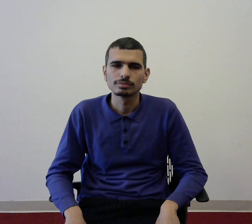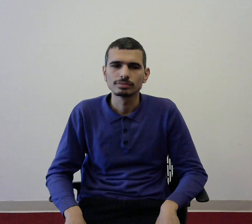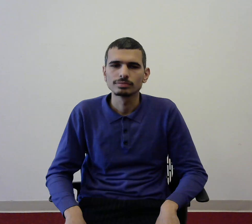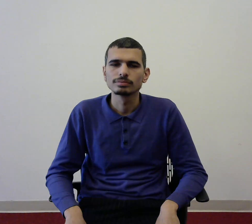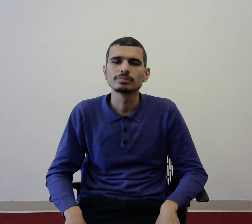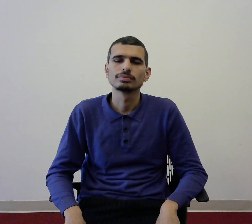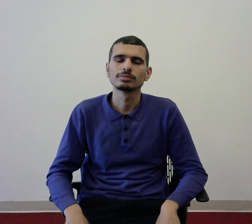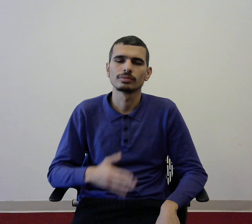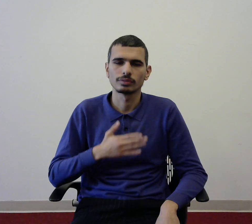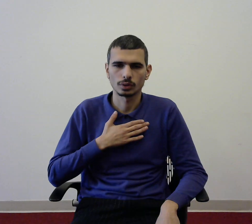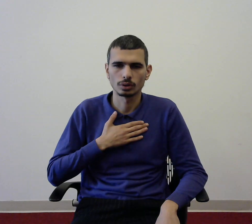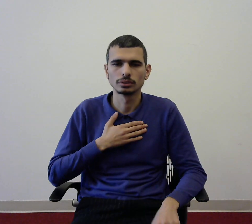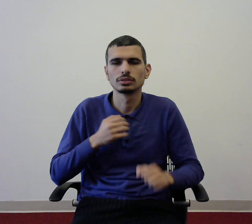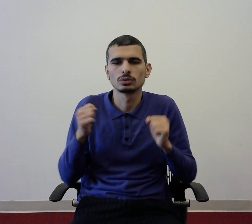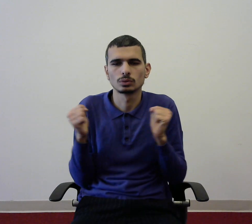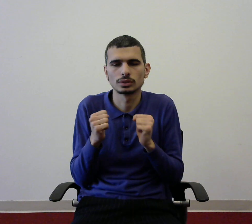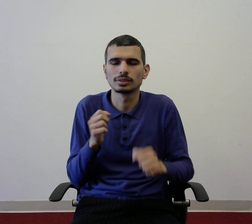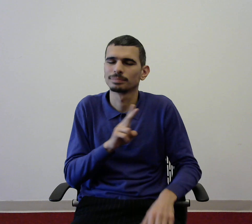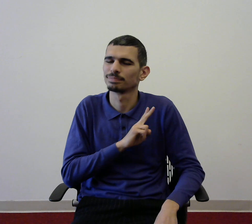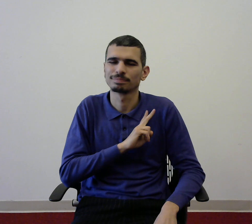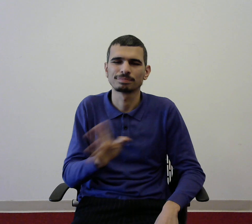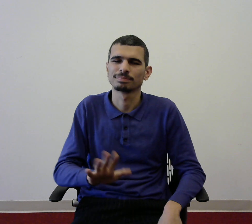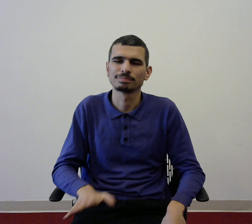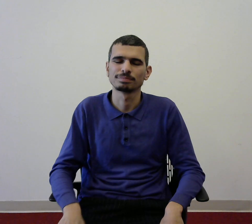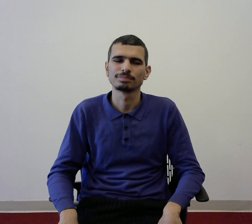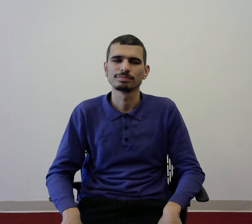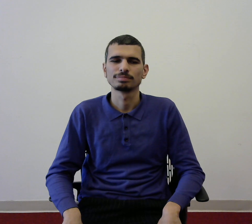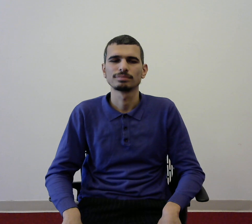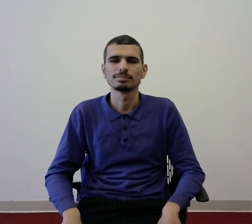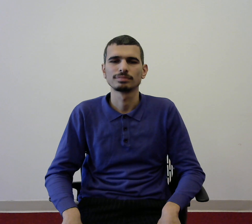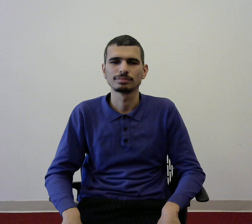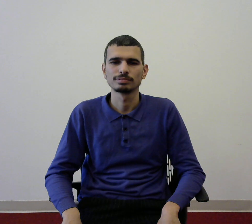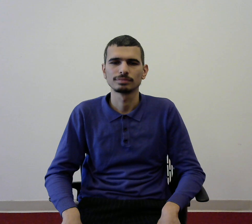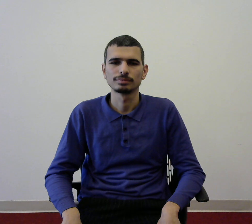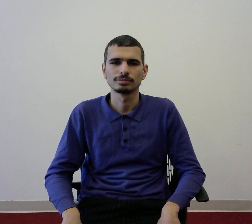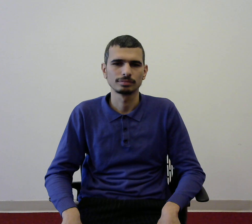Mən qışı sevmirəm